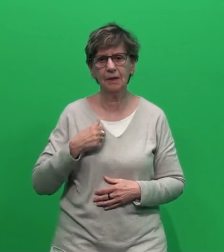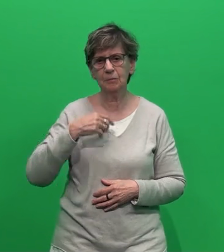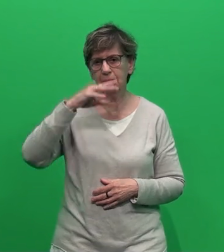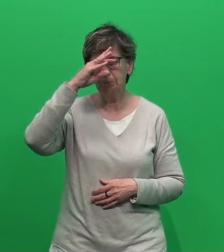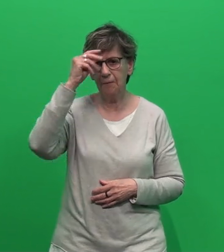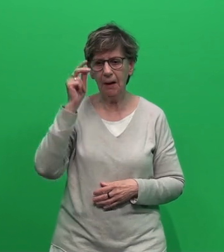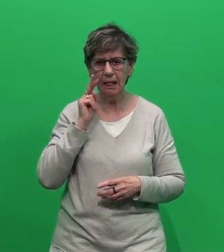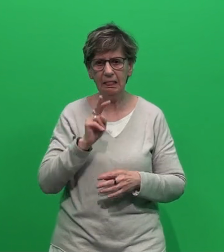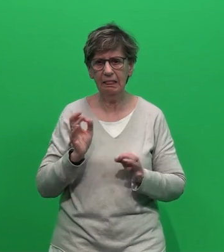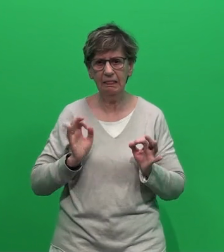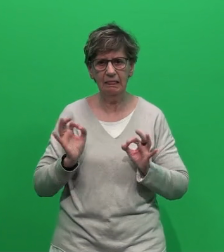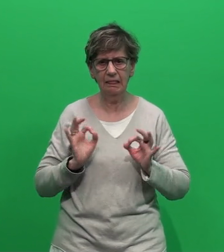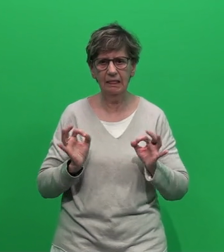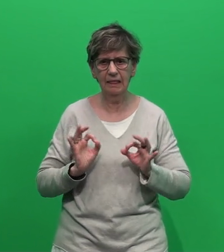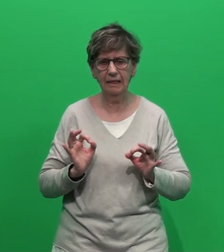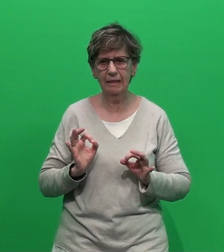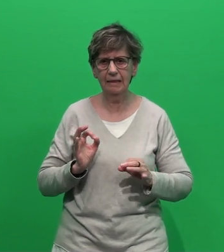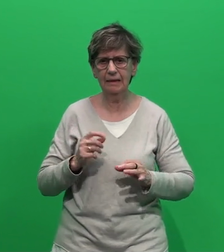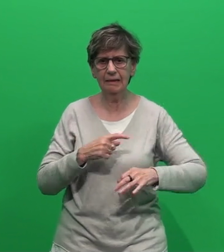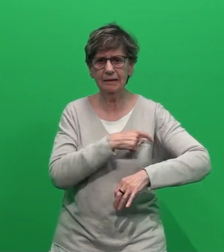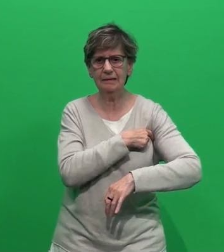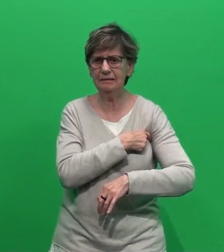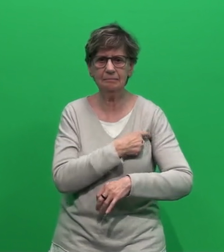Me n'he oblidat, no he vist la temperatura.